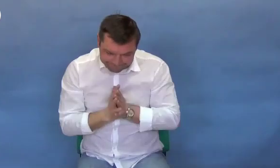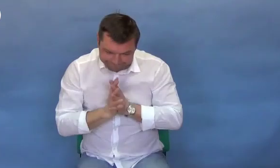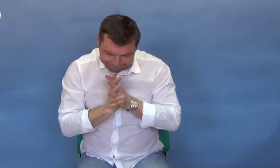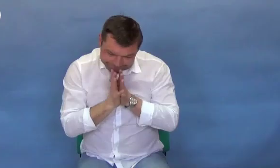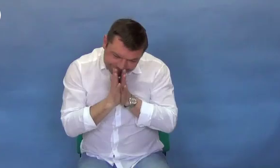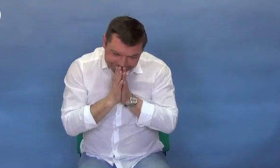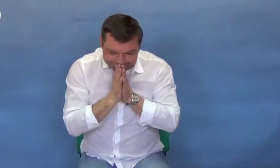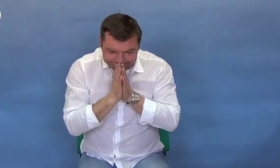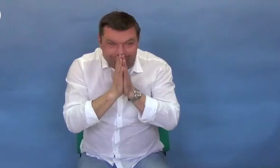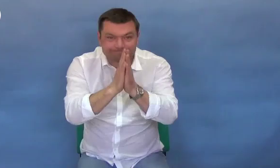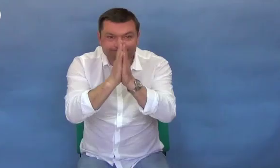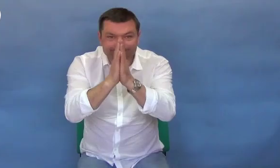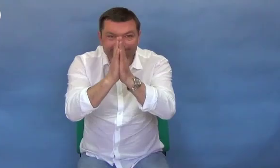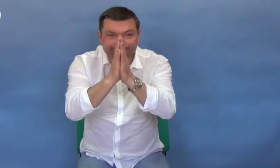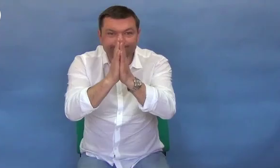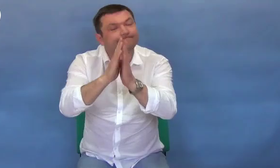Proszę.